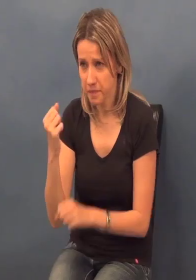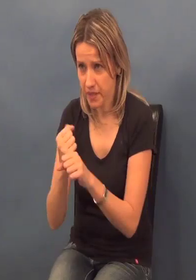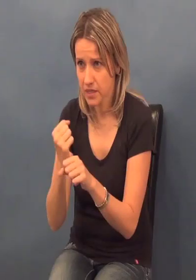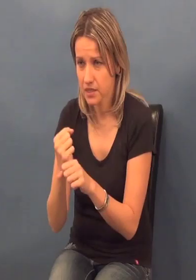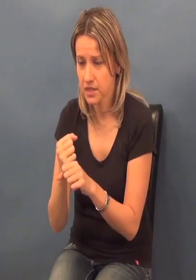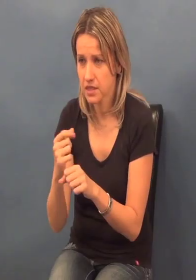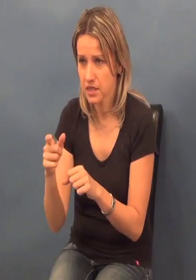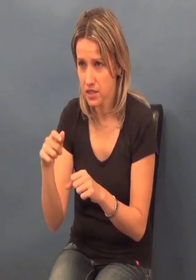Praca?